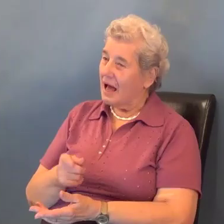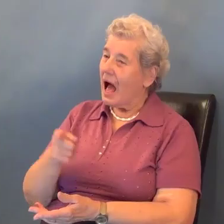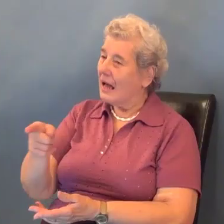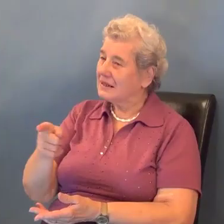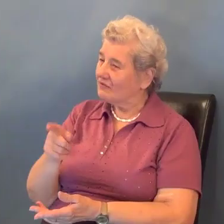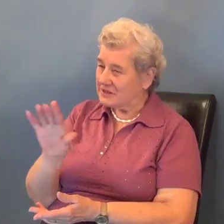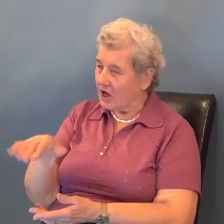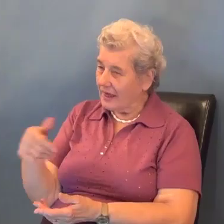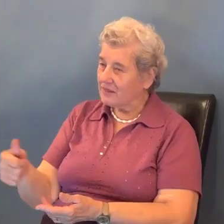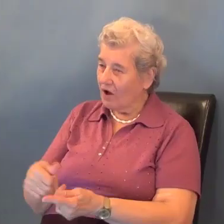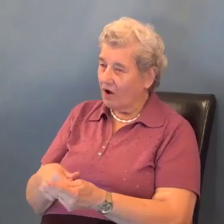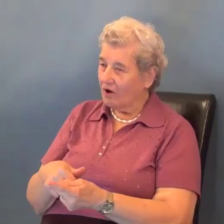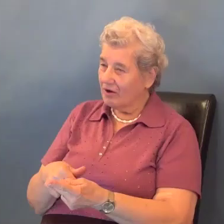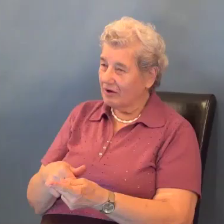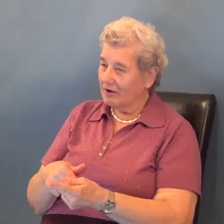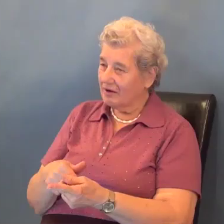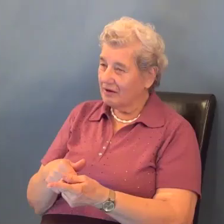Wszystko jedno?